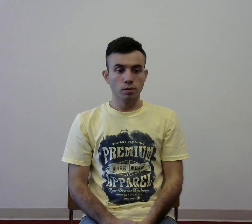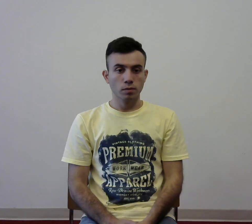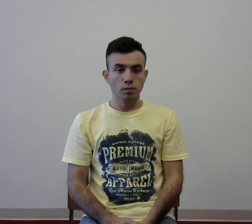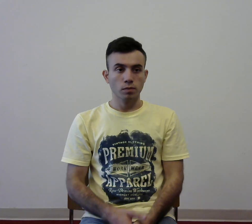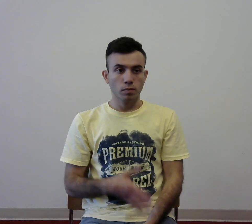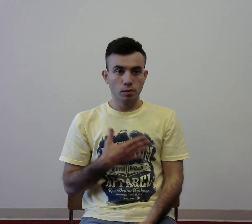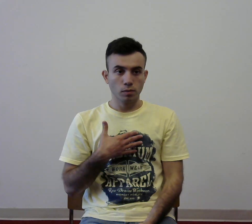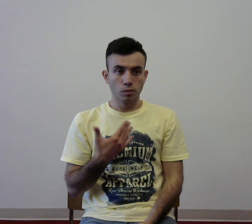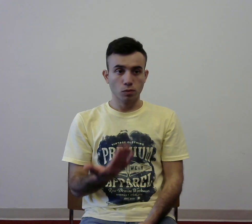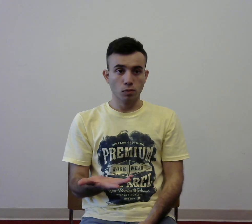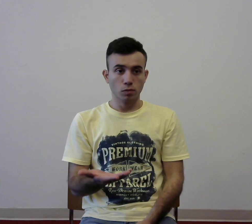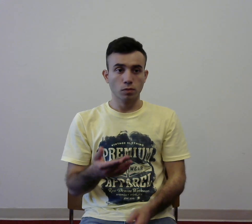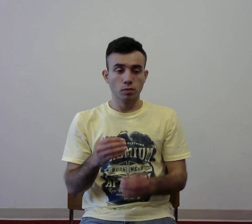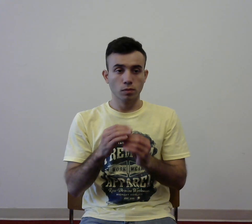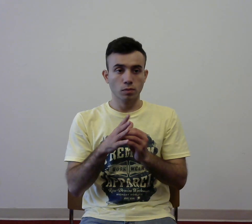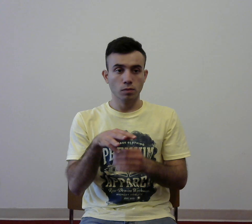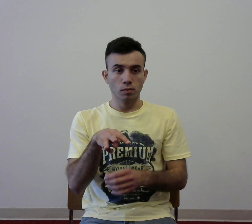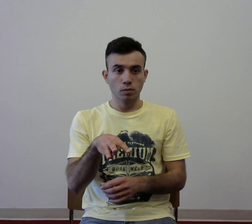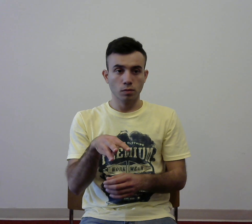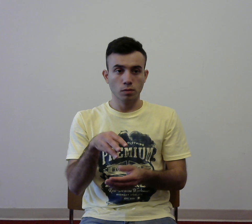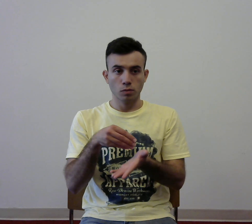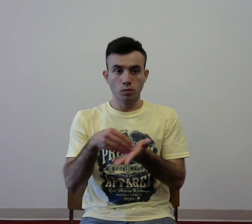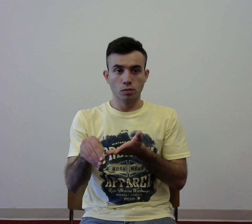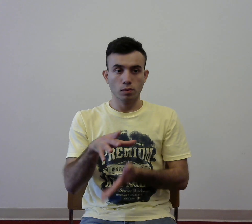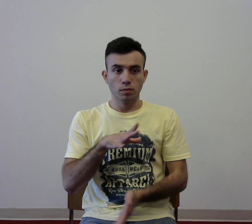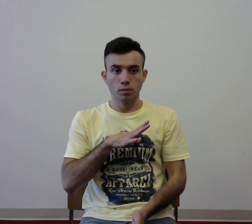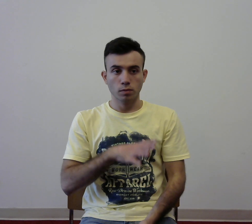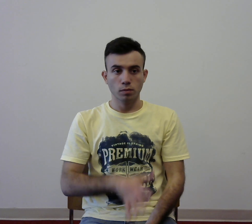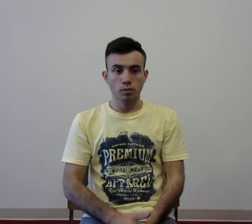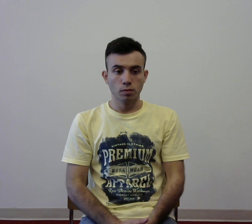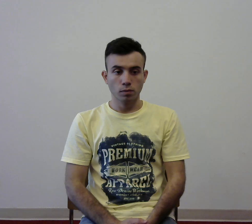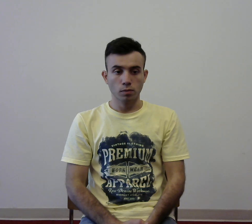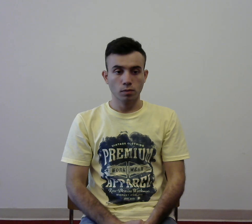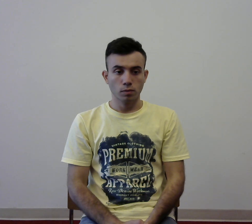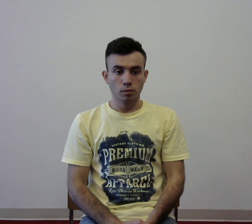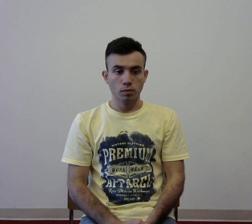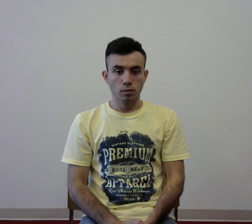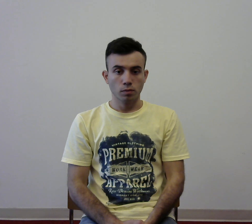Mən bunu 15 manata almışam